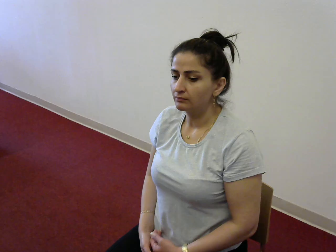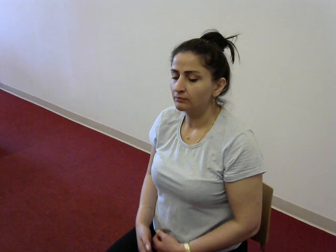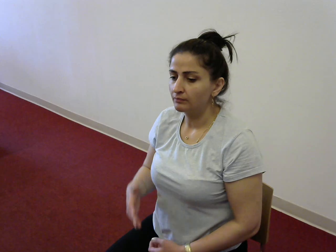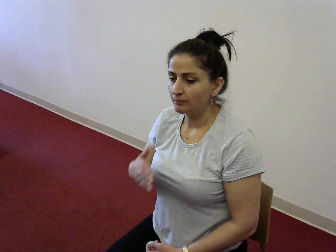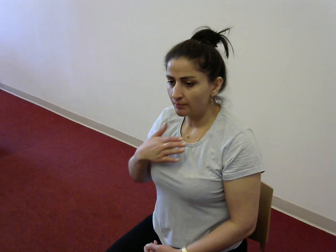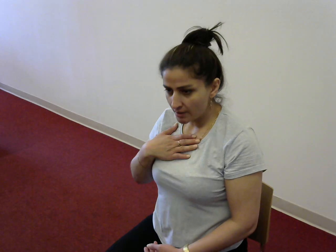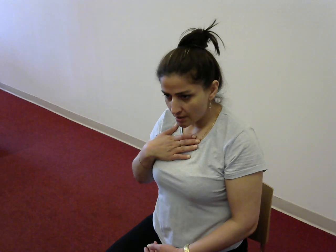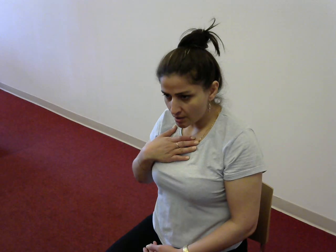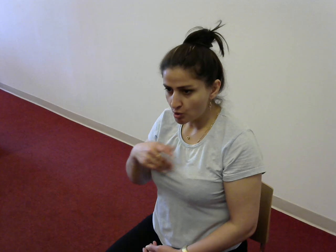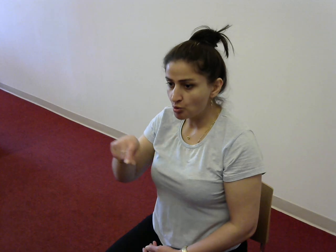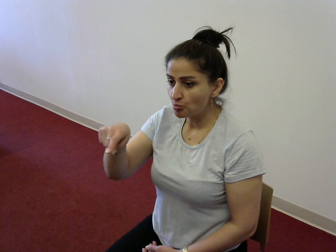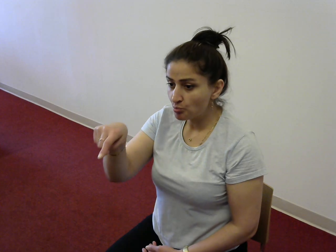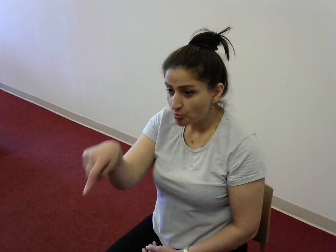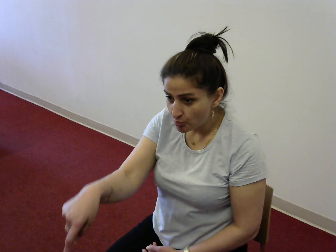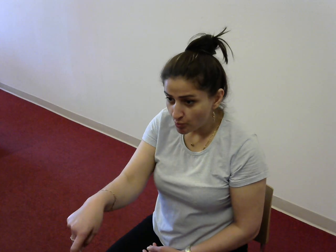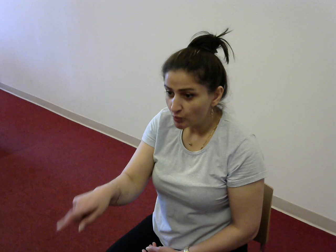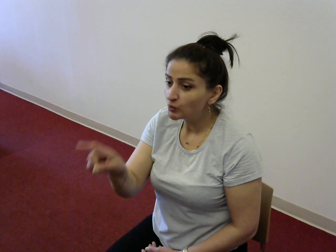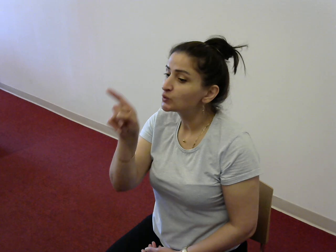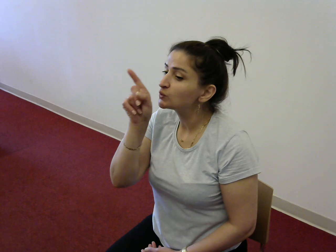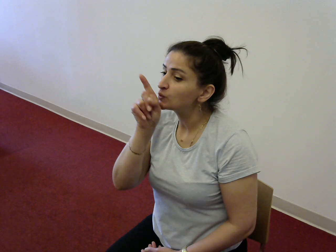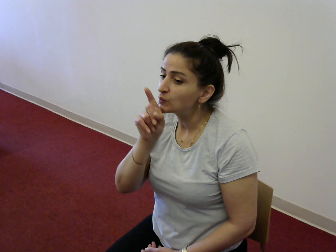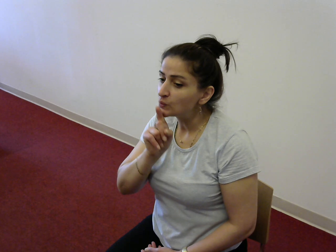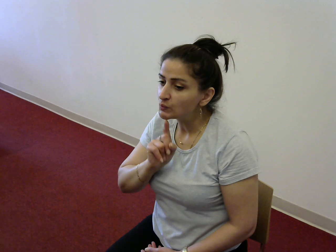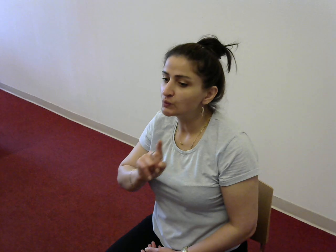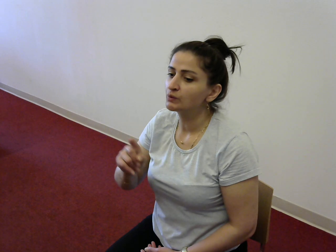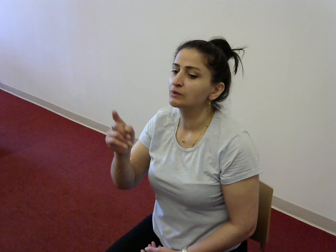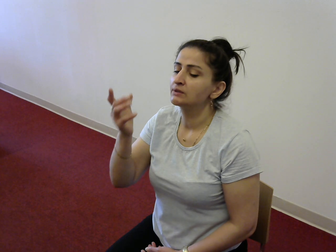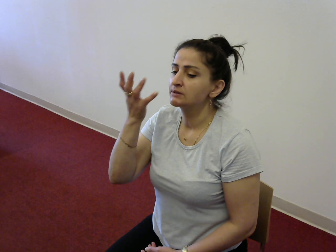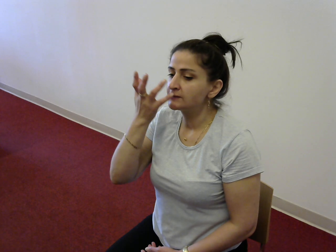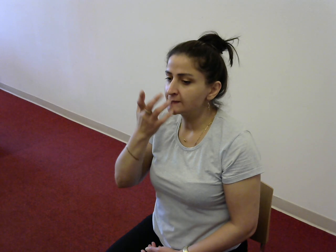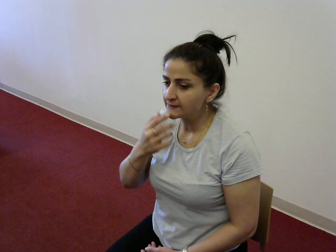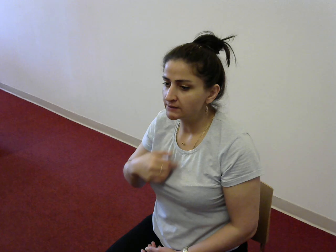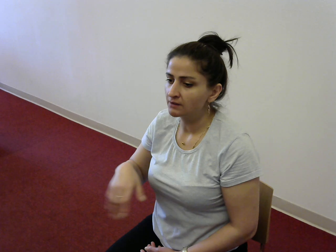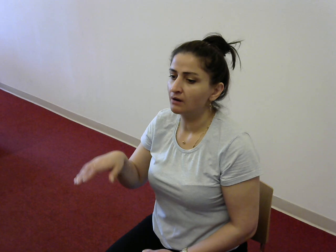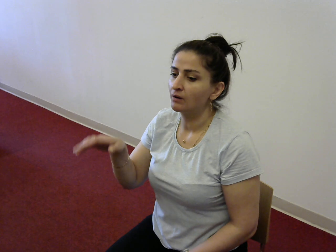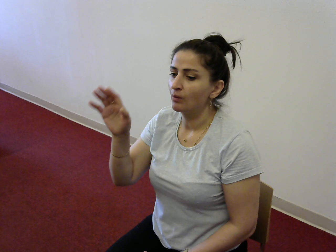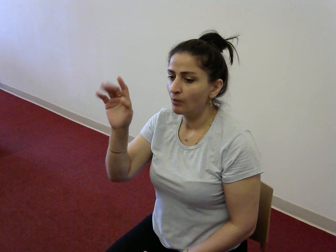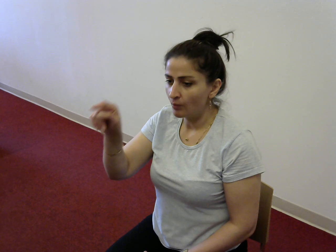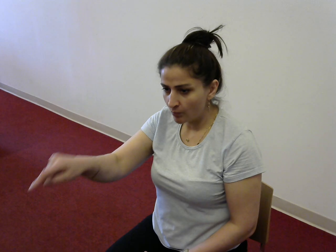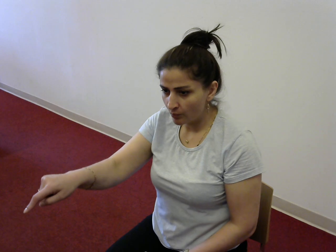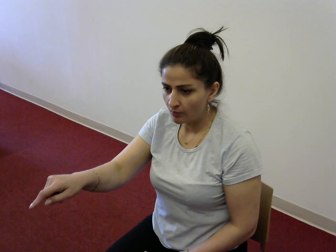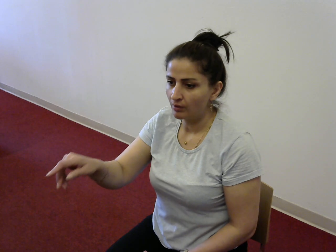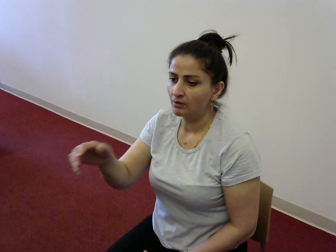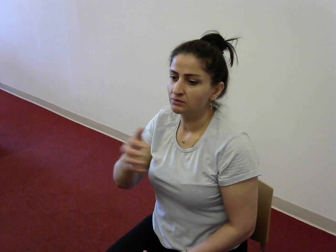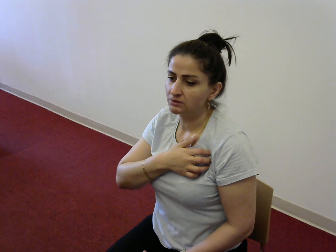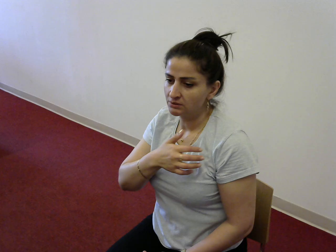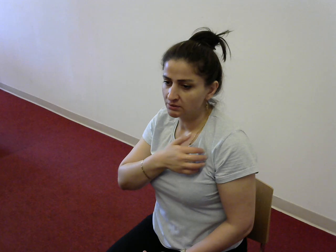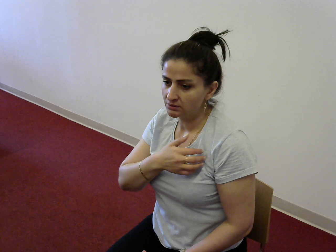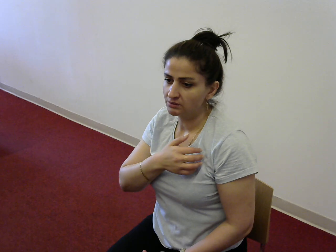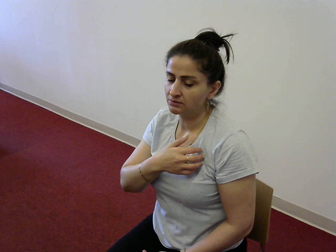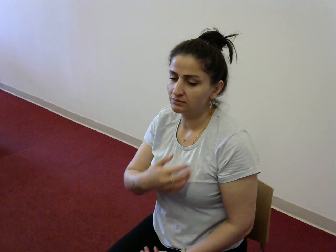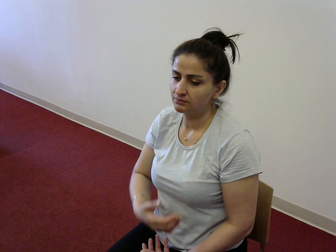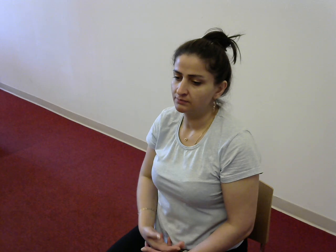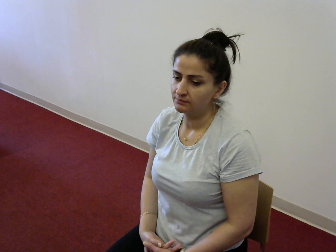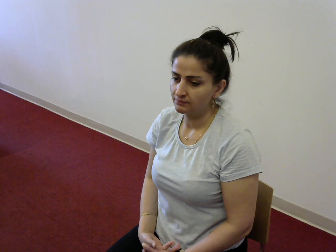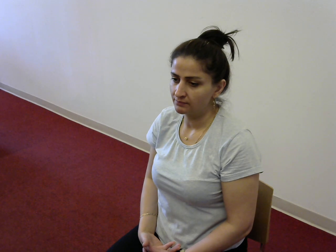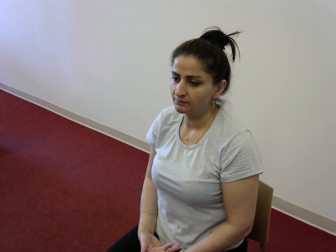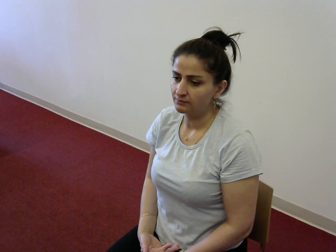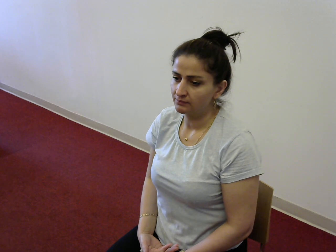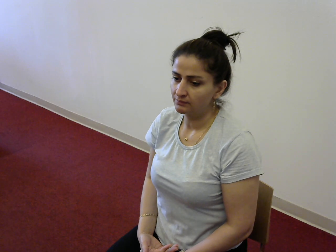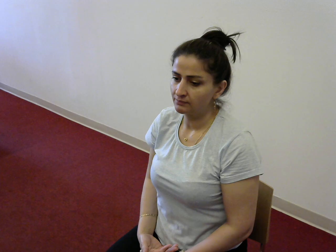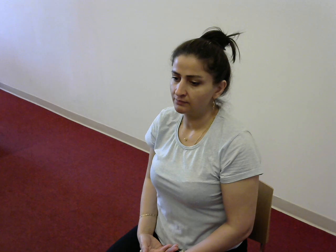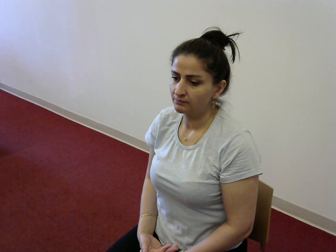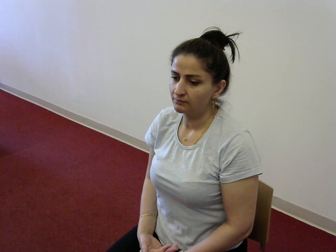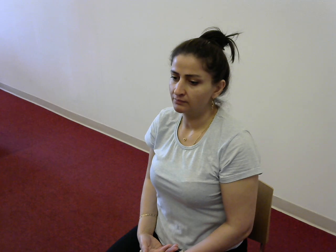Mən bunun göy rəngdə olanını istəyirəm